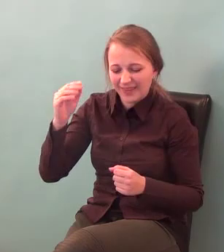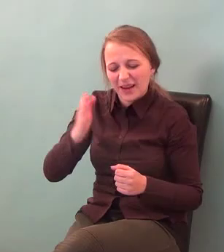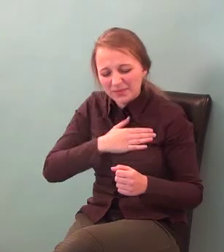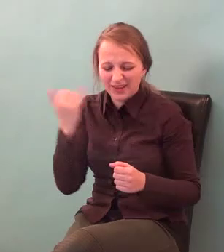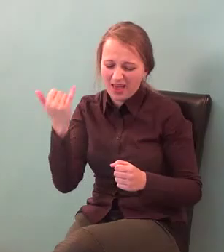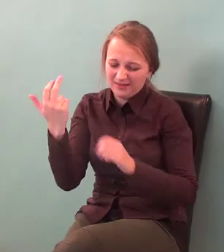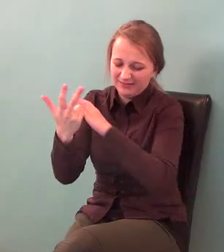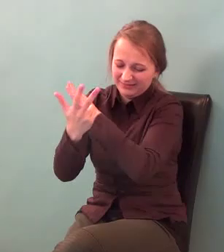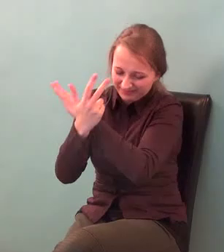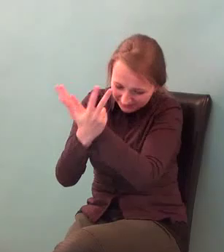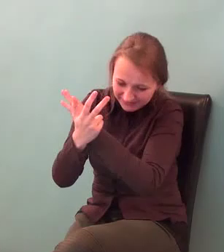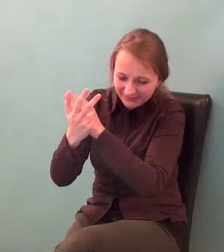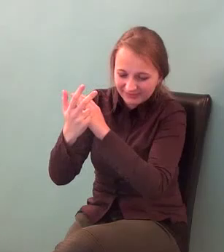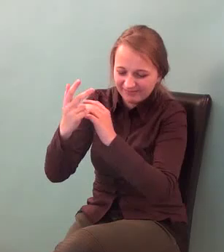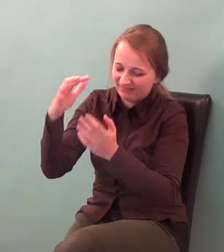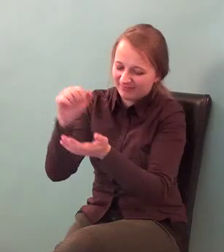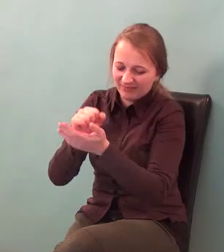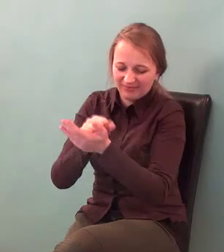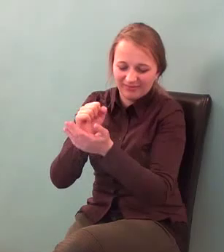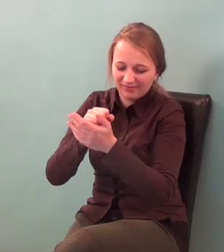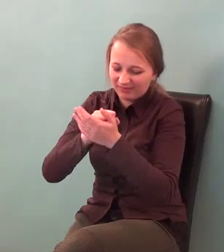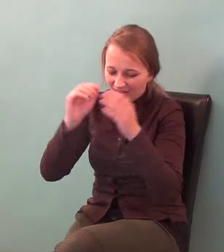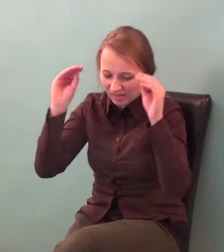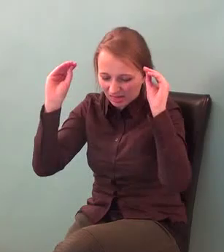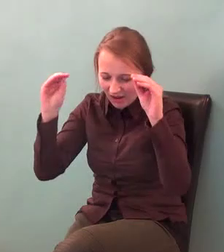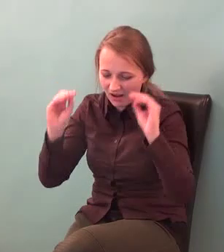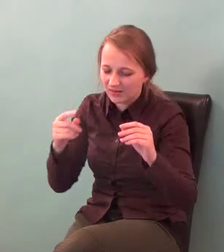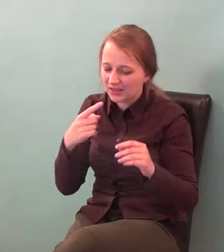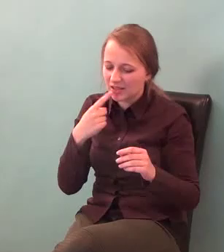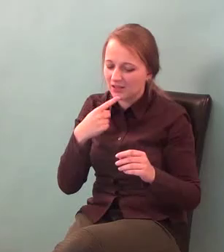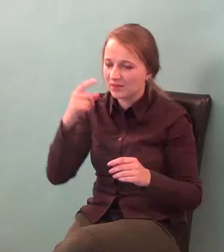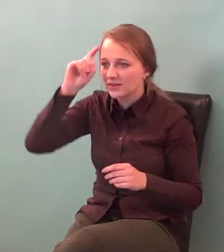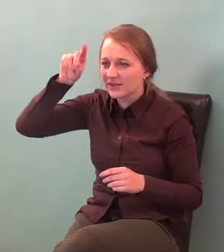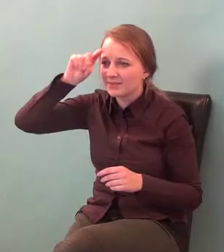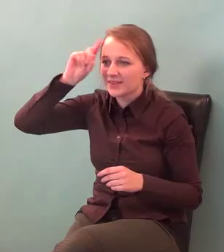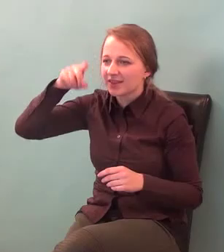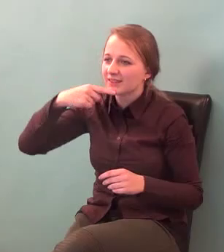Mam zawsze od osiemnastej zajęcia nauki języka niemieckiego.